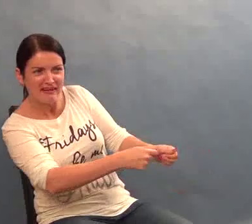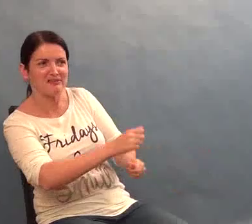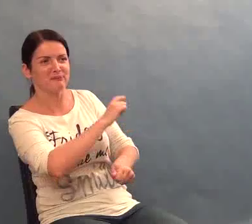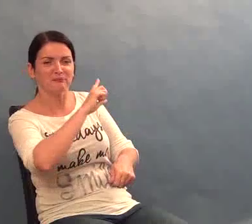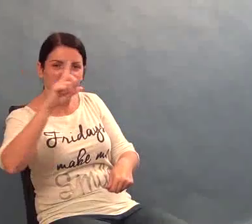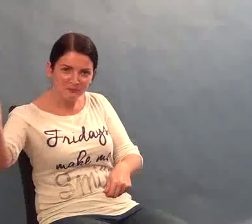Odchodzi.